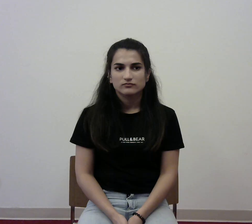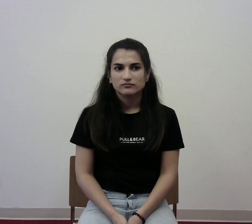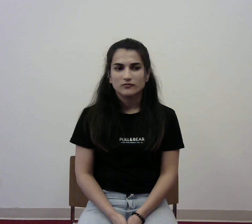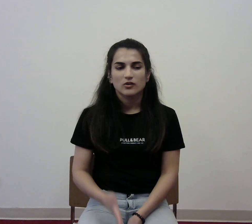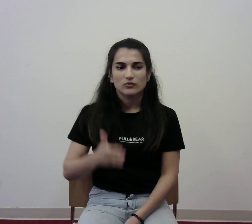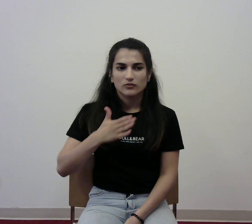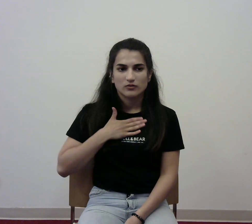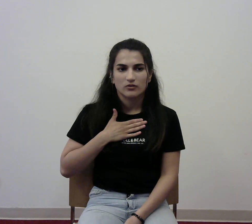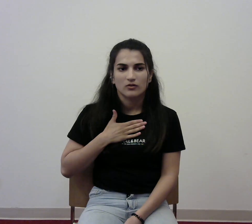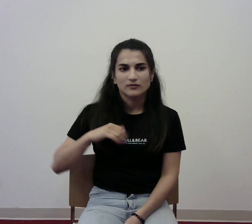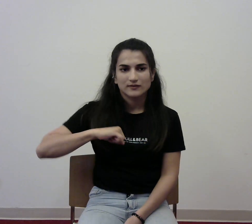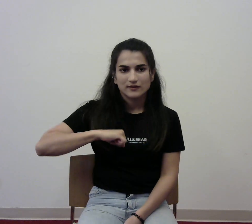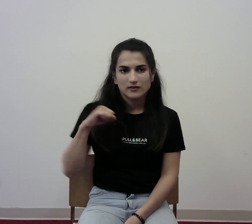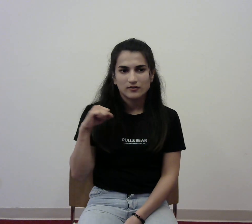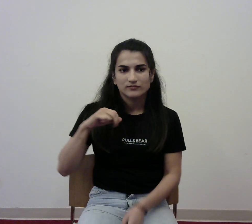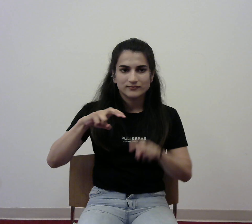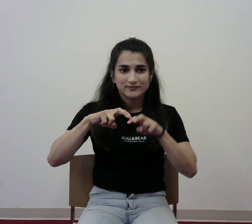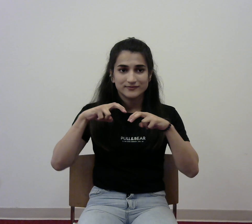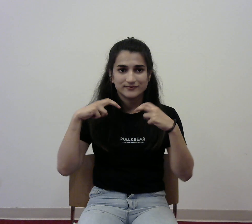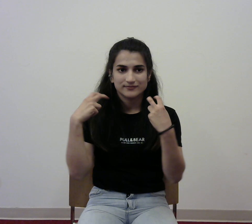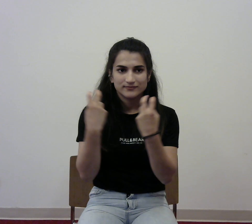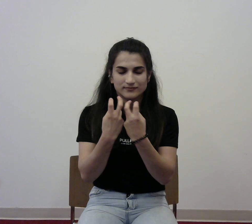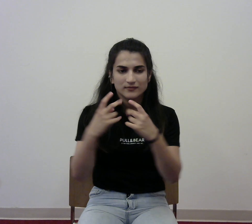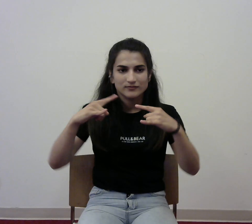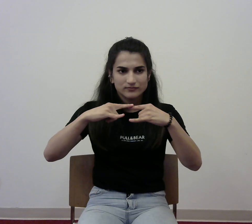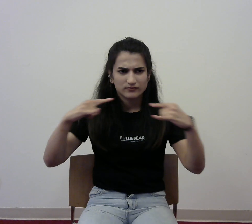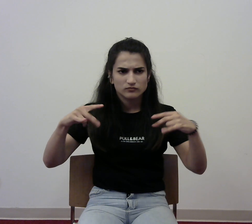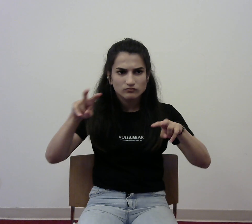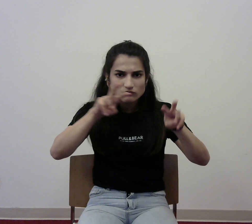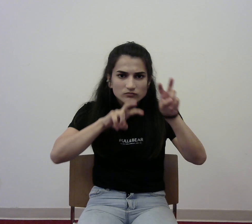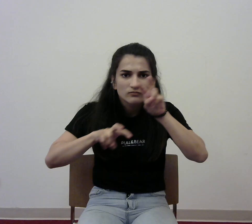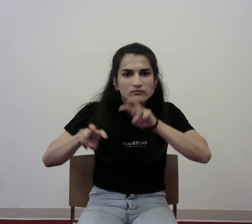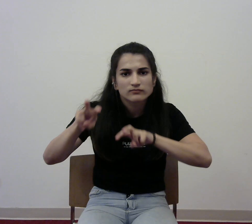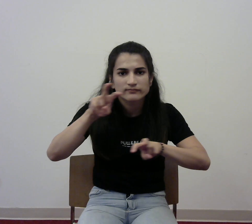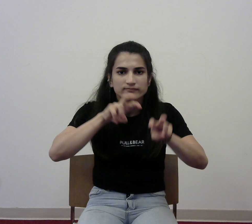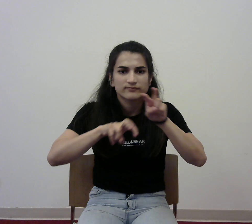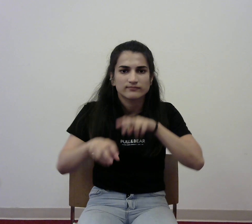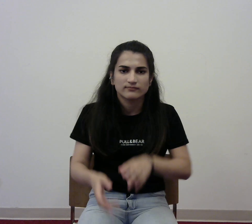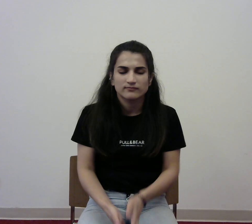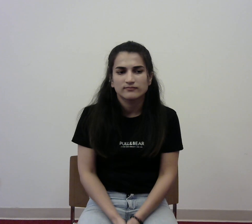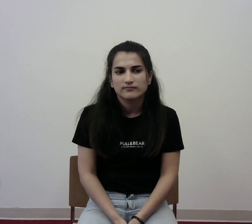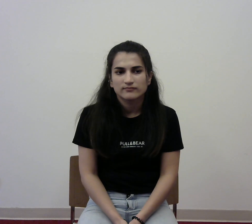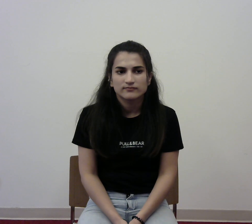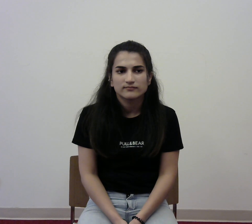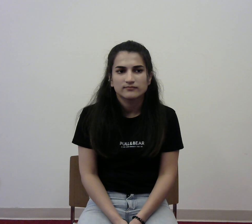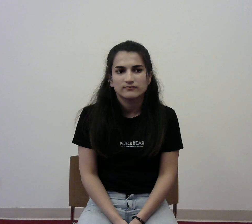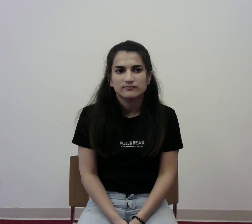Mən dostlarımın olduğu masanı axtarıram